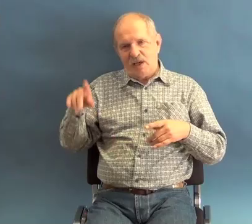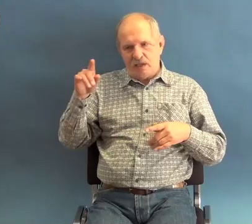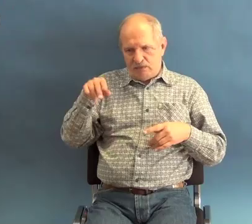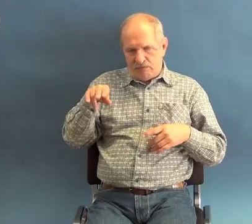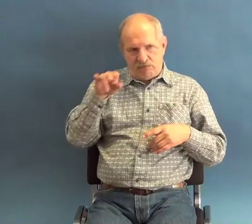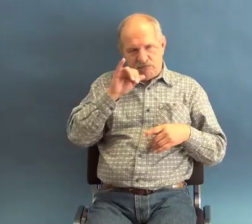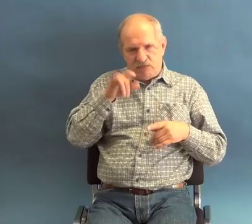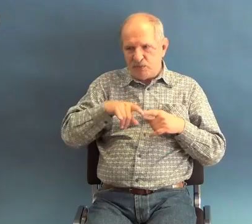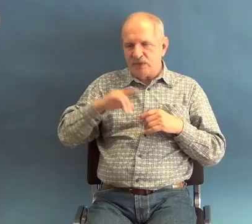Policjant zastanawia się.